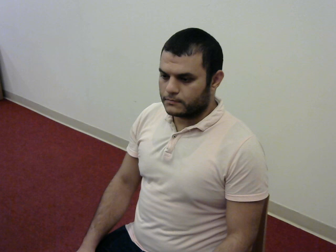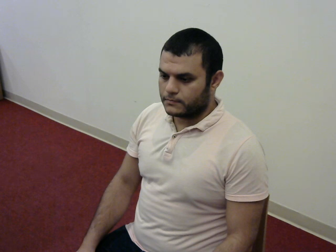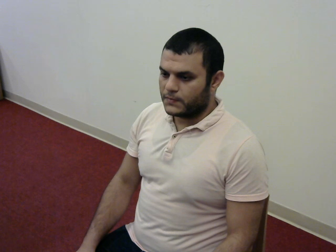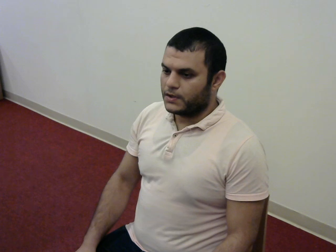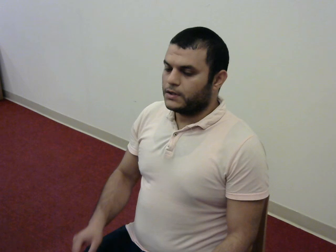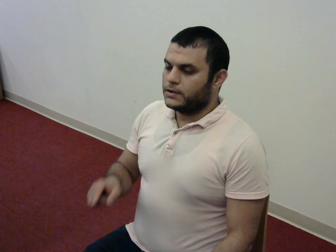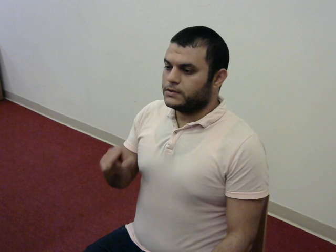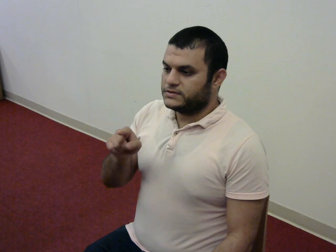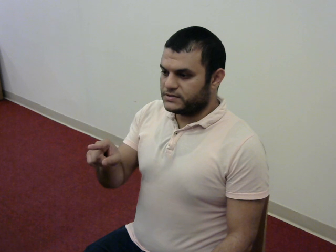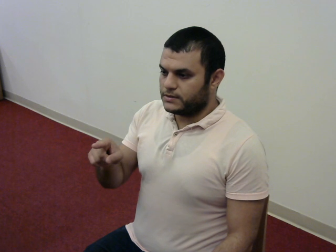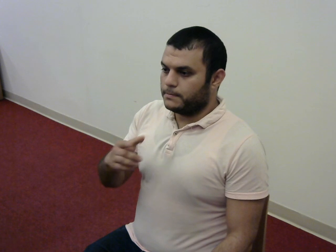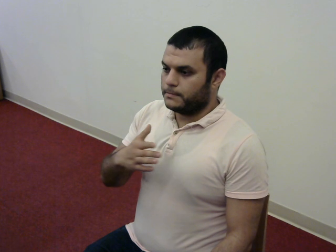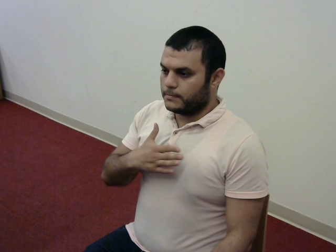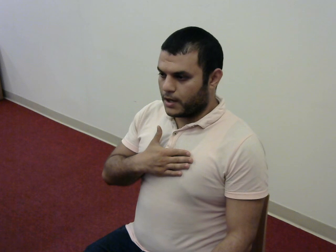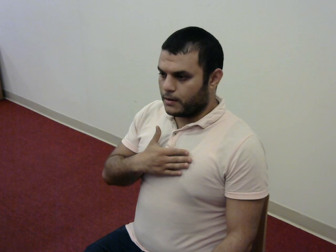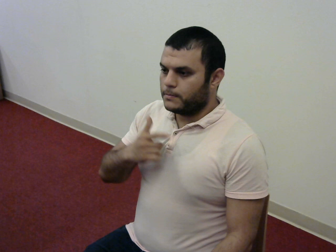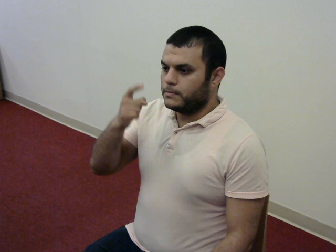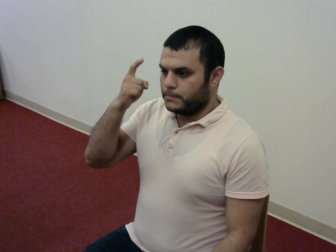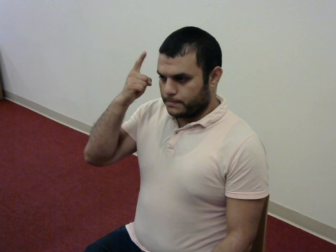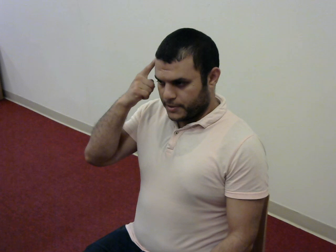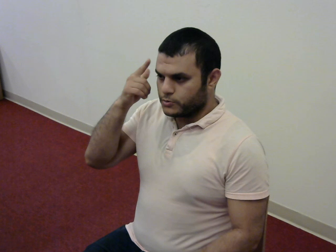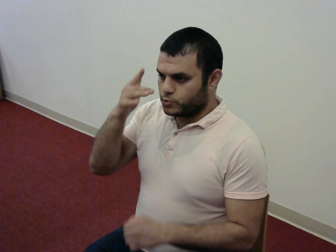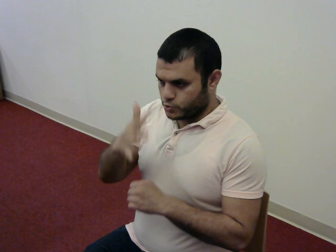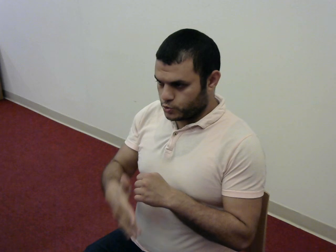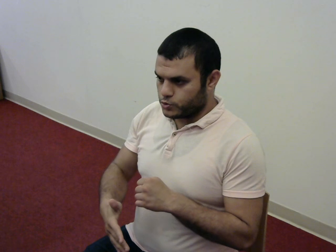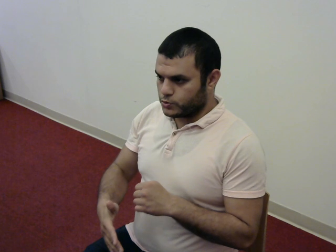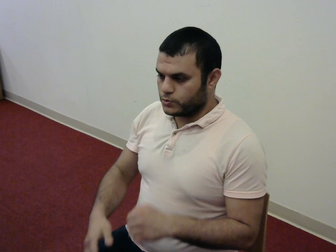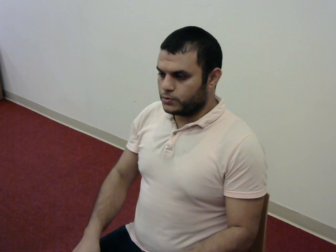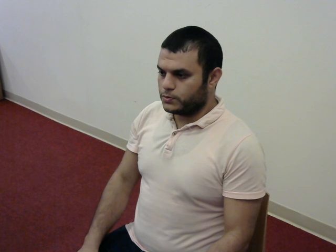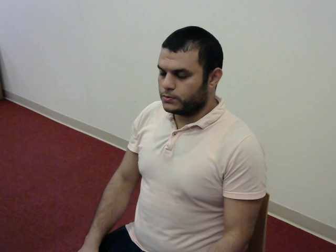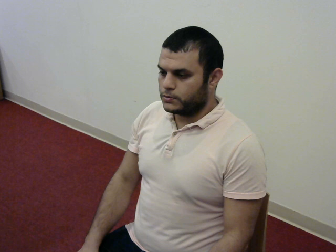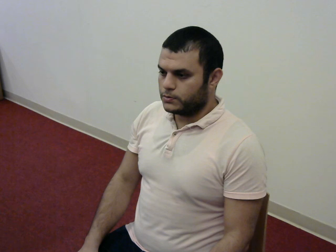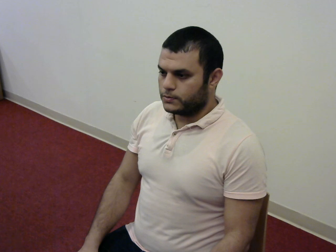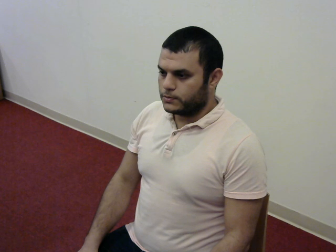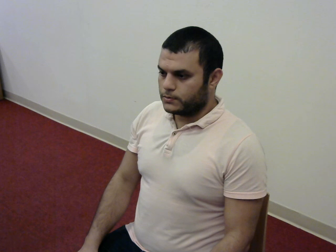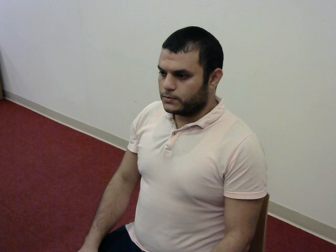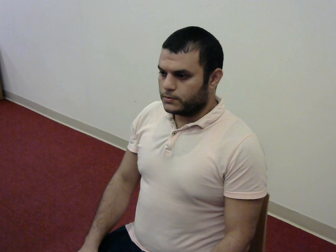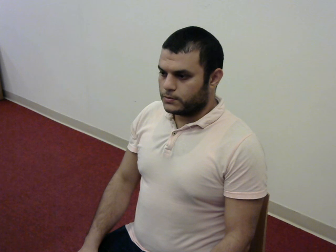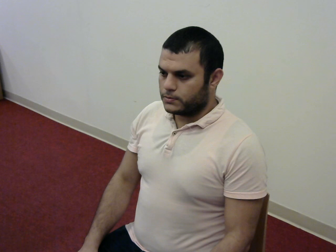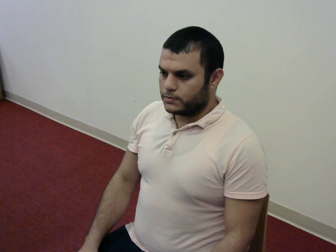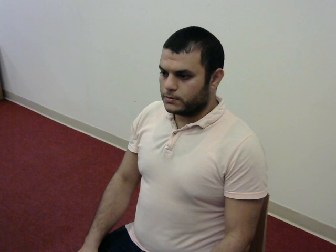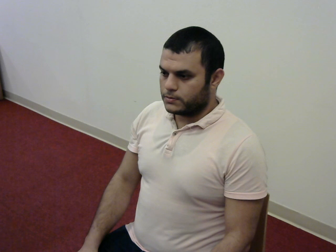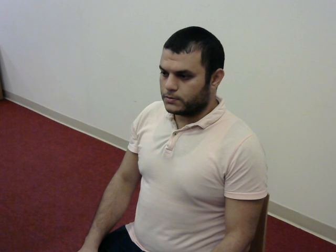Siz məni başa düşürsüz?